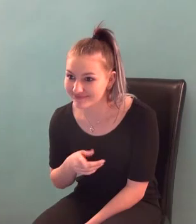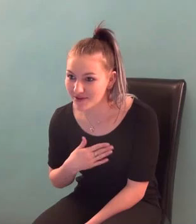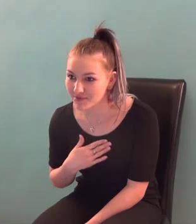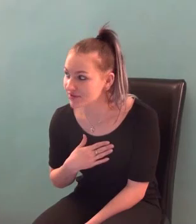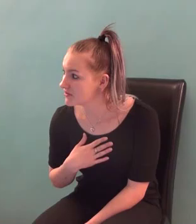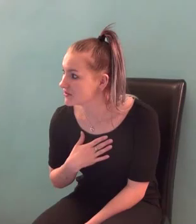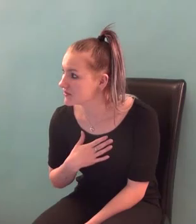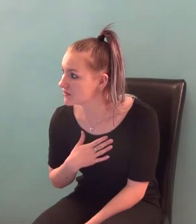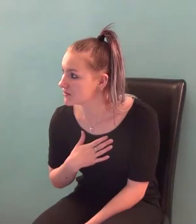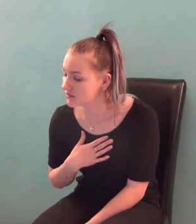W sobotę.